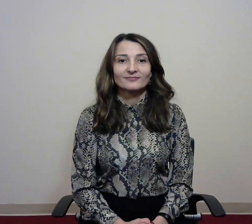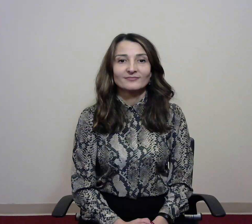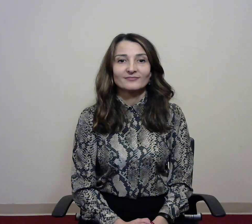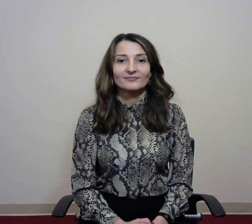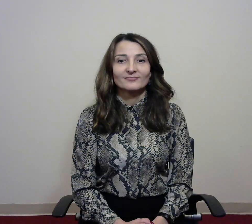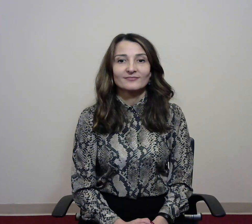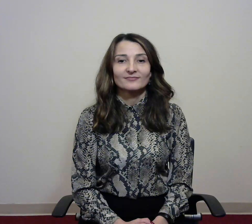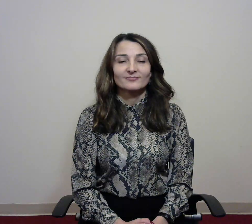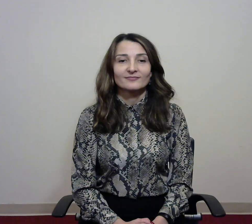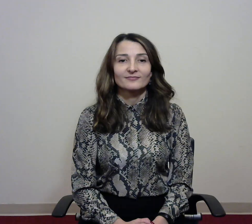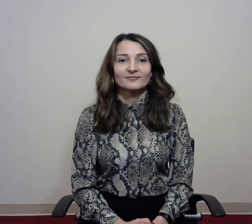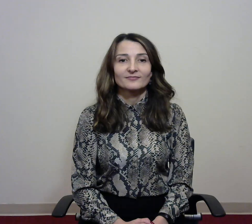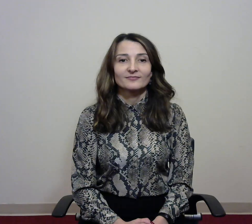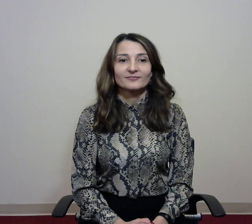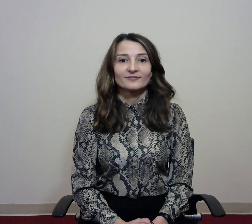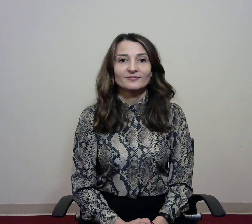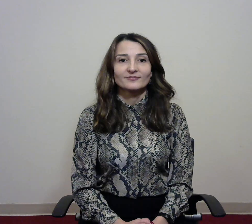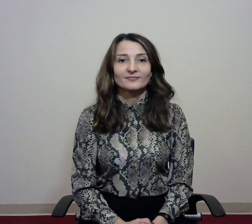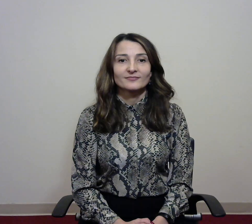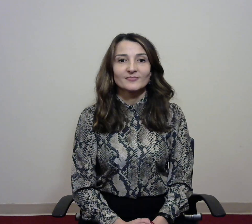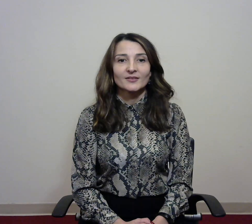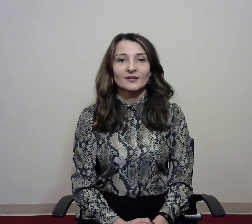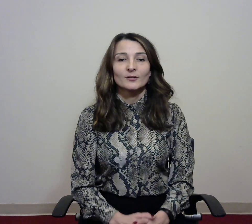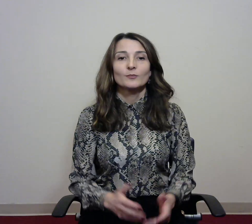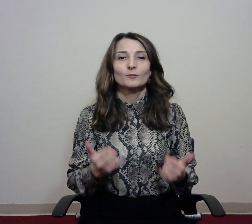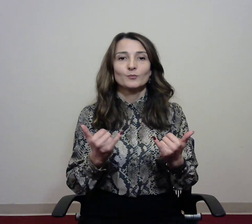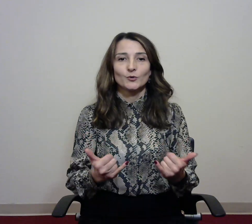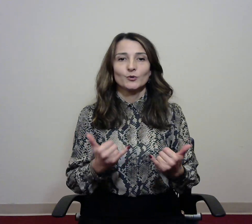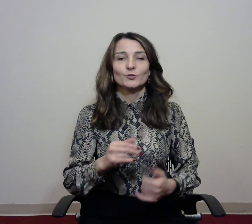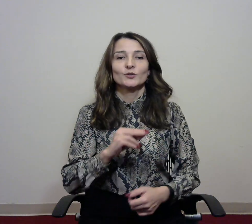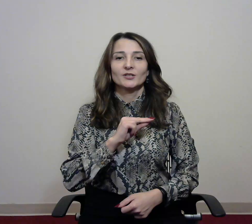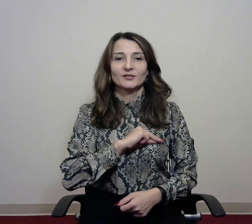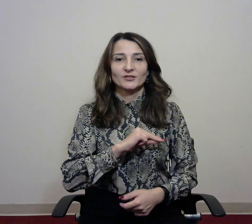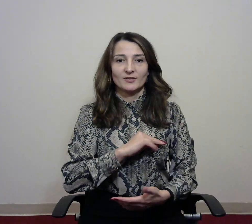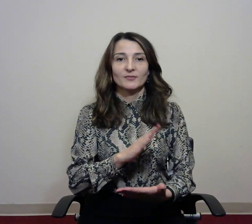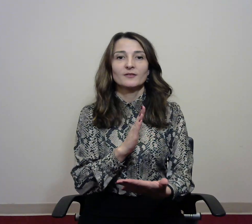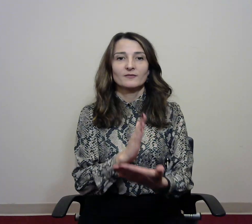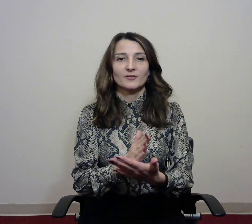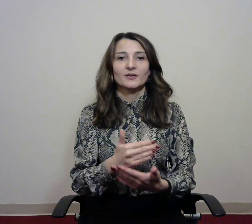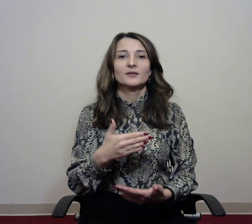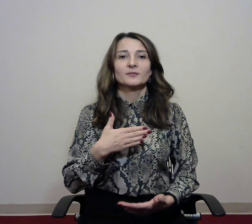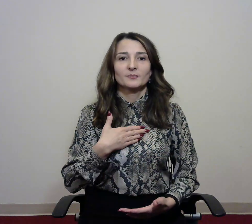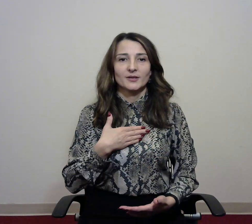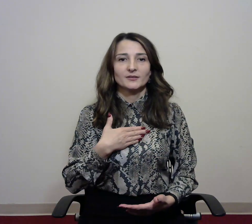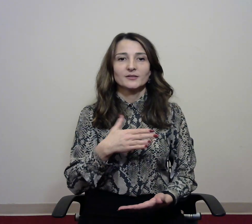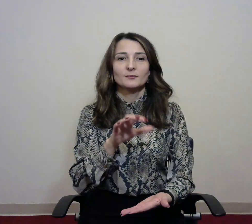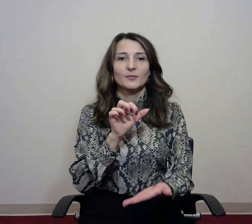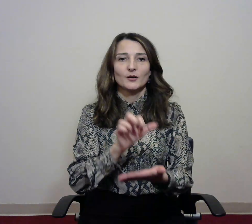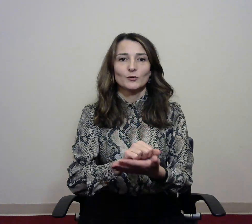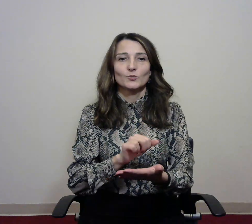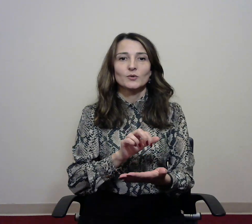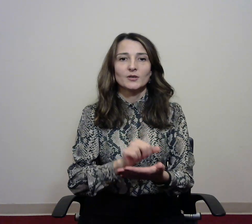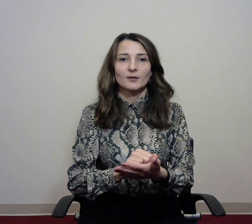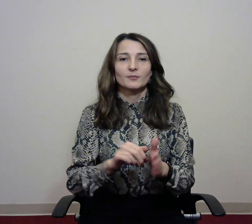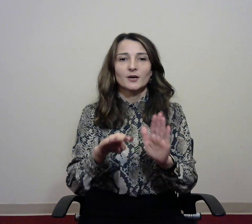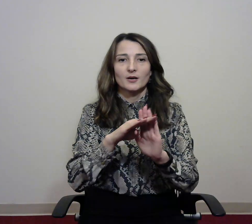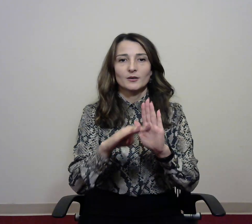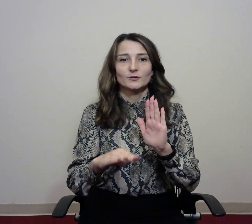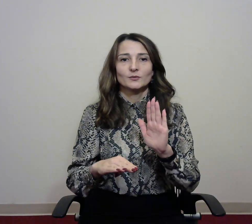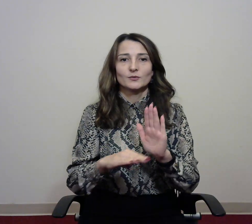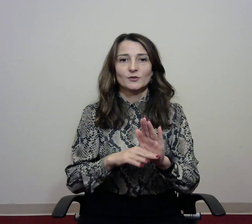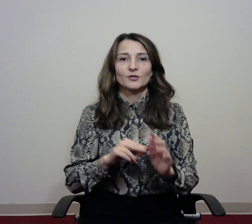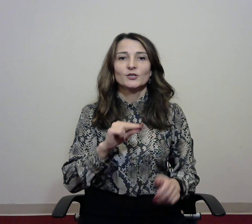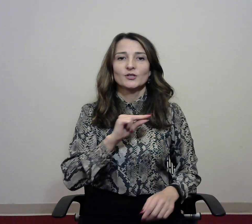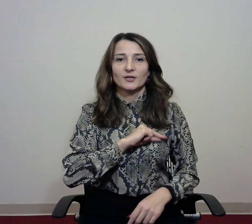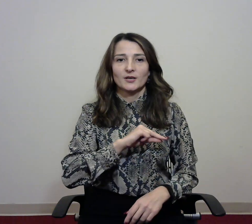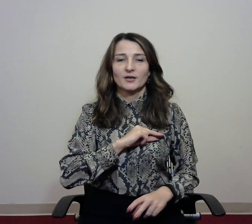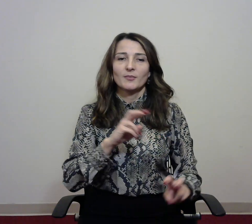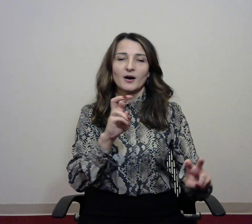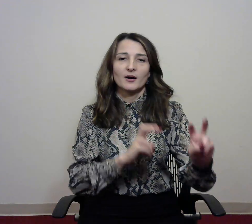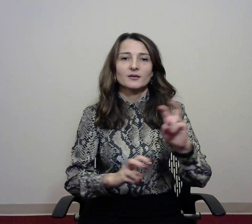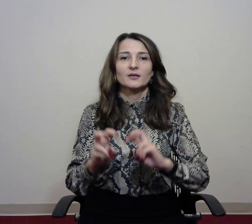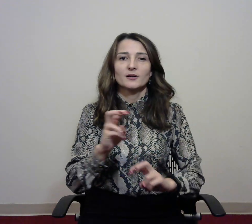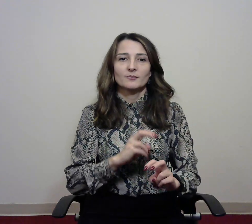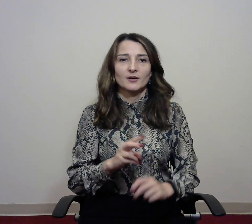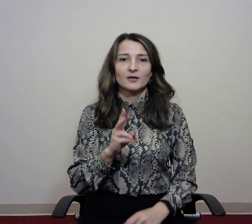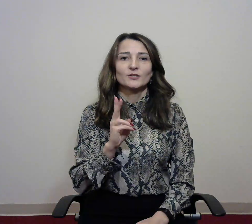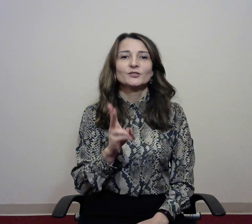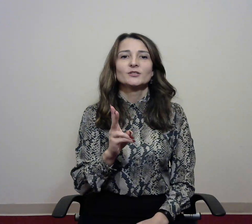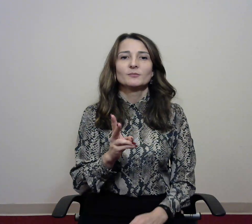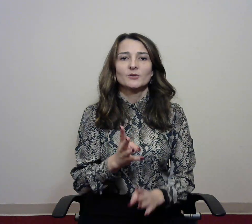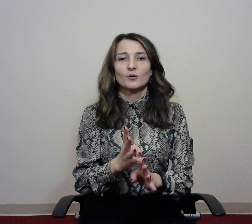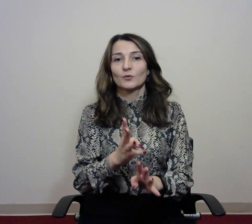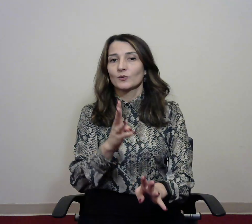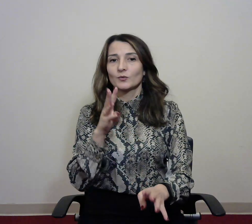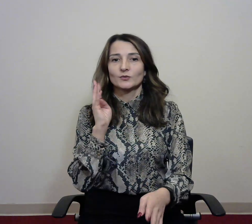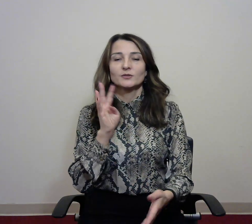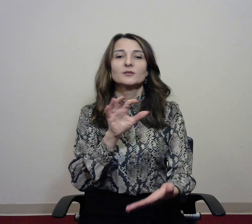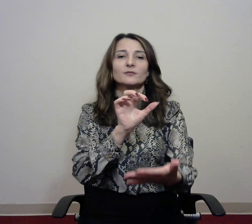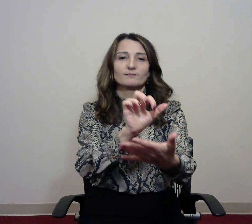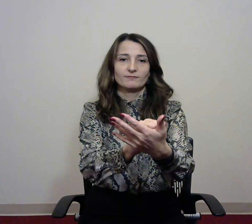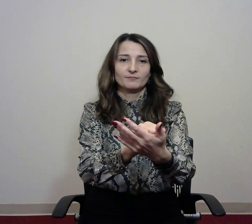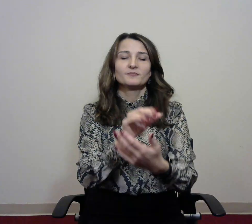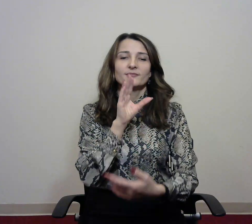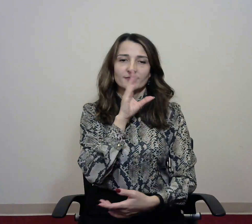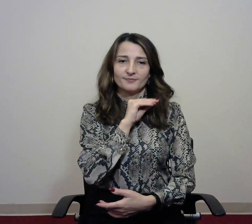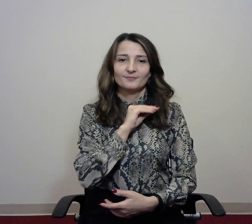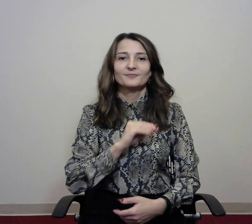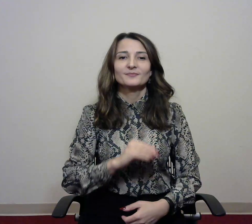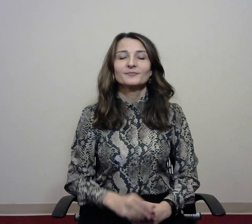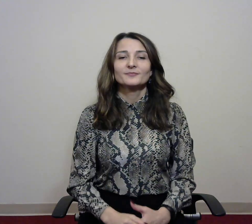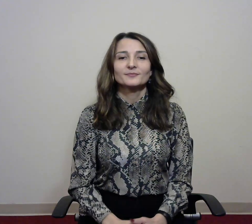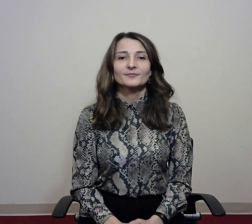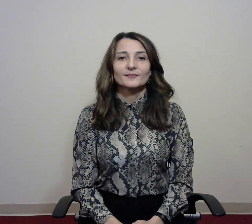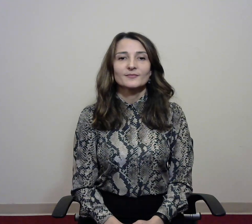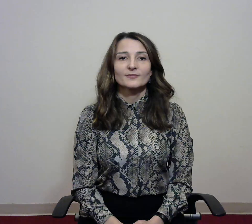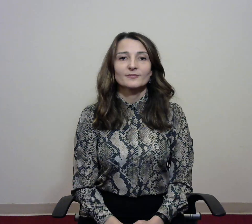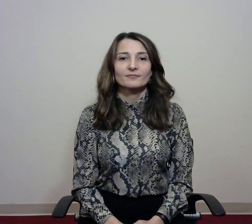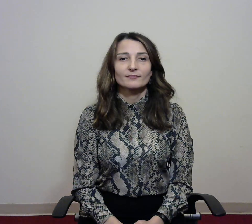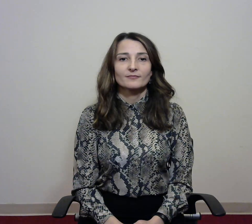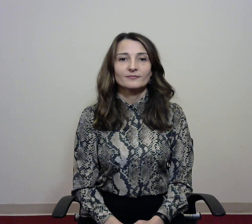İndi işim var, mən Məşğulluq sistemində iş axtaran kimi növbə tuta bilərəmmi?